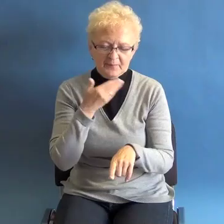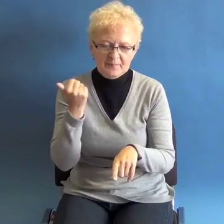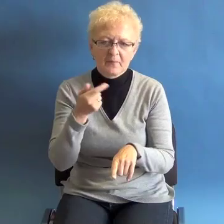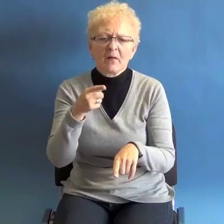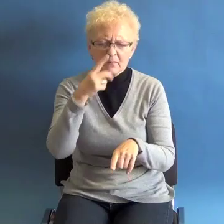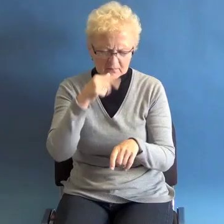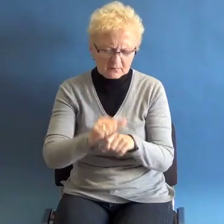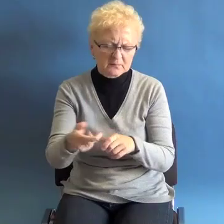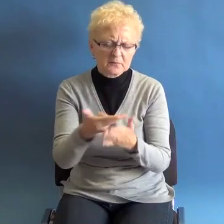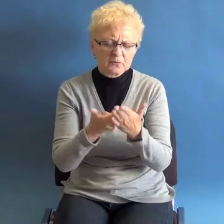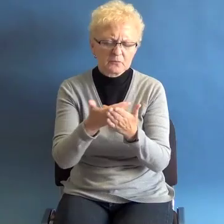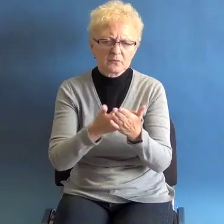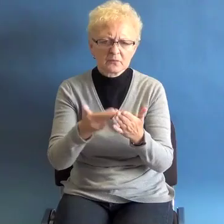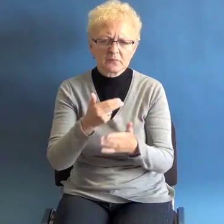Widzę, że jest rysunek.